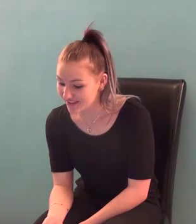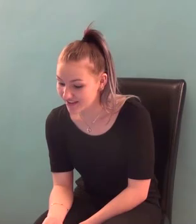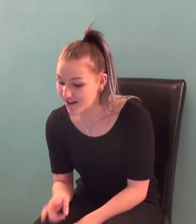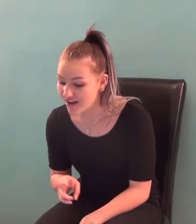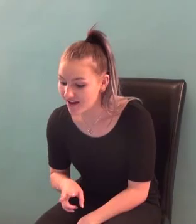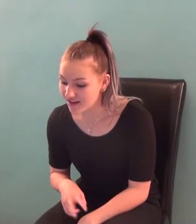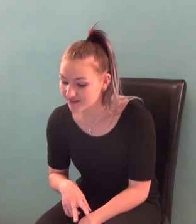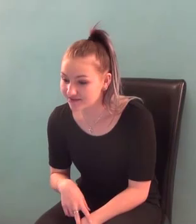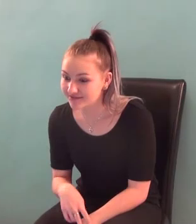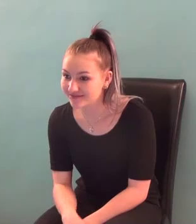Godzina?